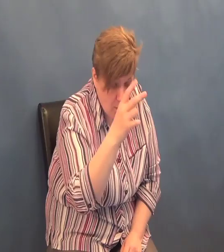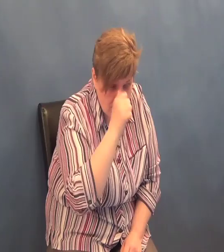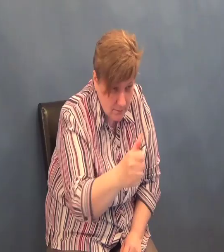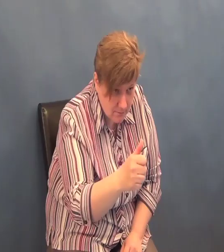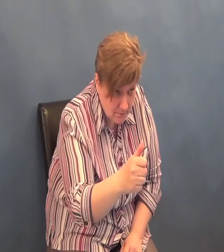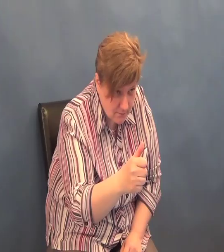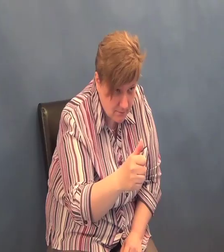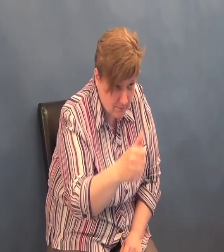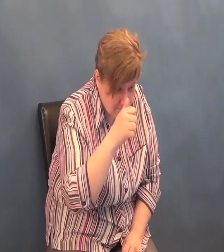Drugiego nie możesz?